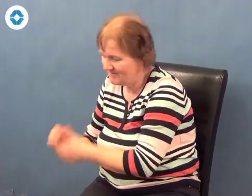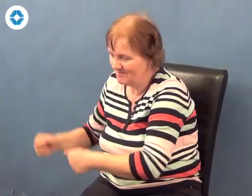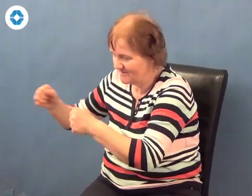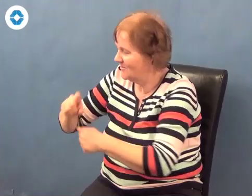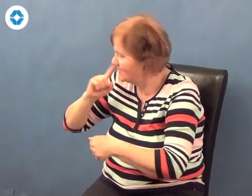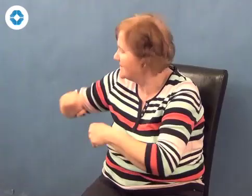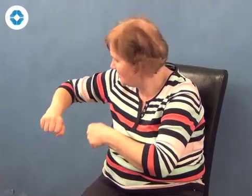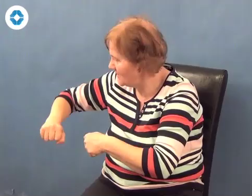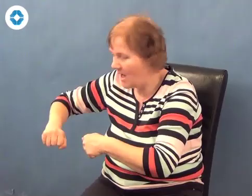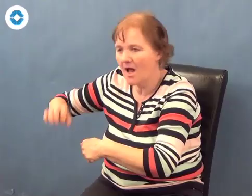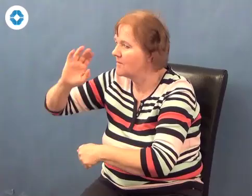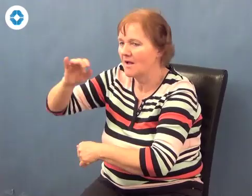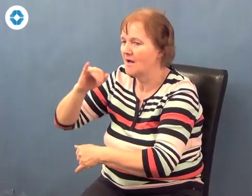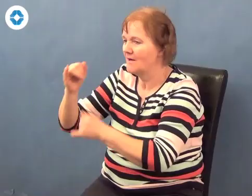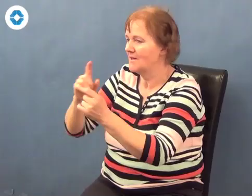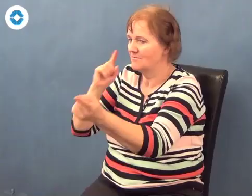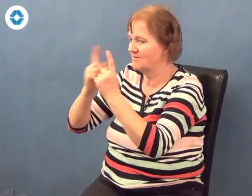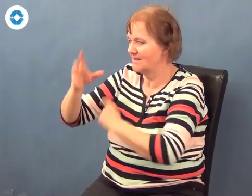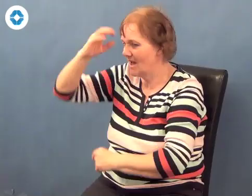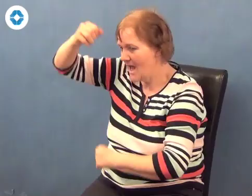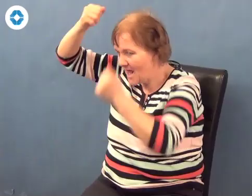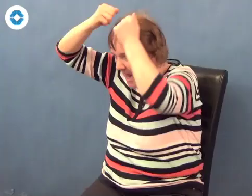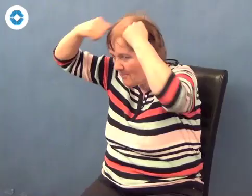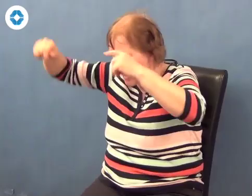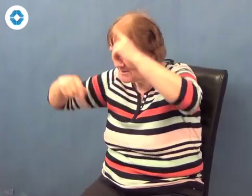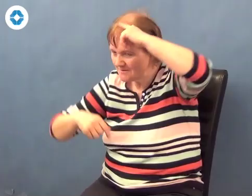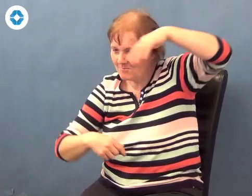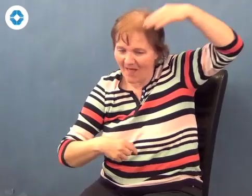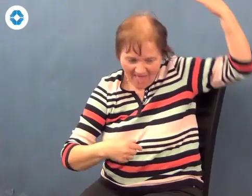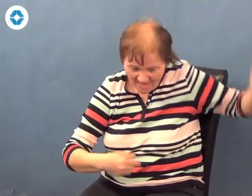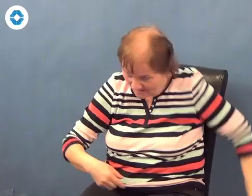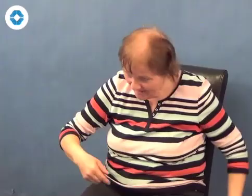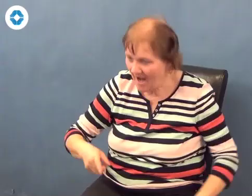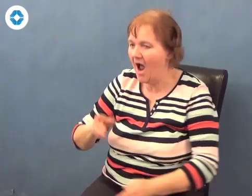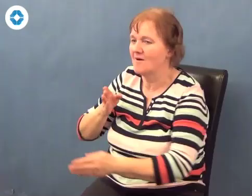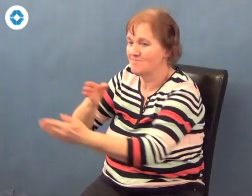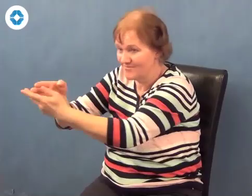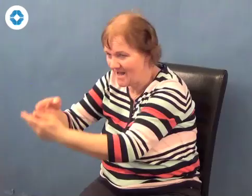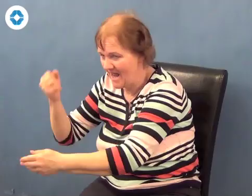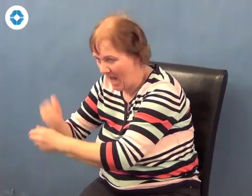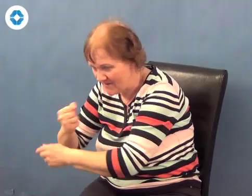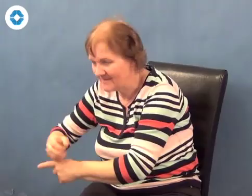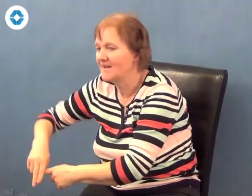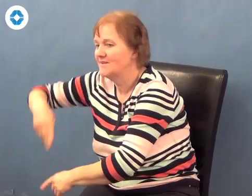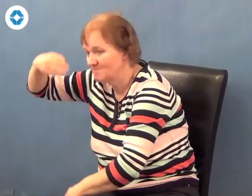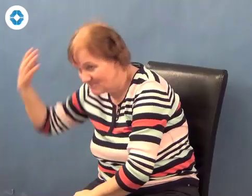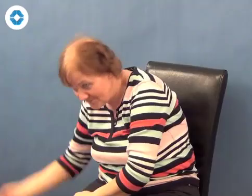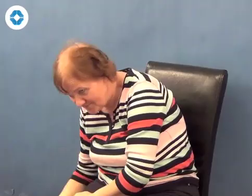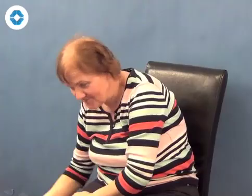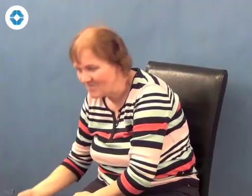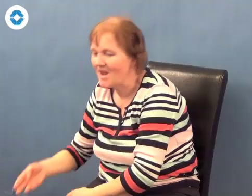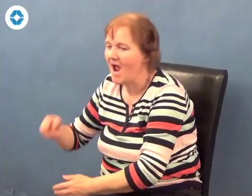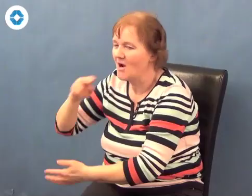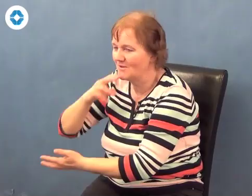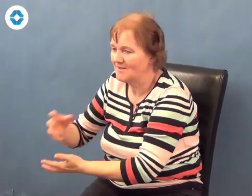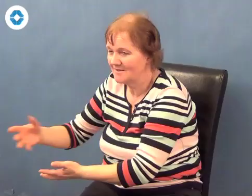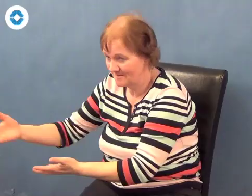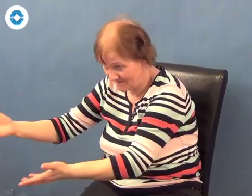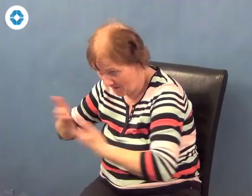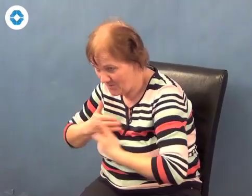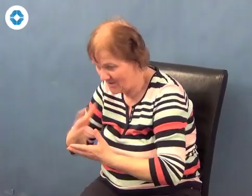Chłopcu na rowerze podczas mijania spadł też kapelusz z głowy.